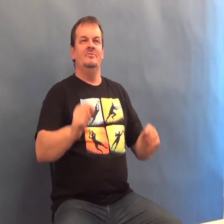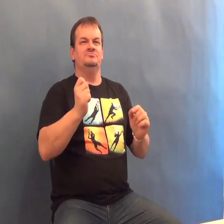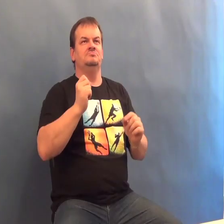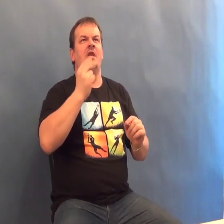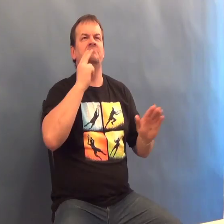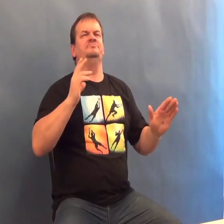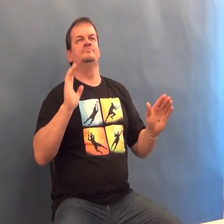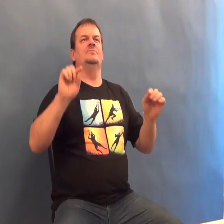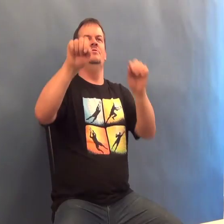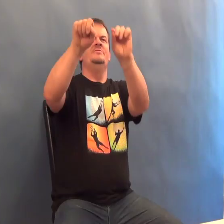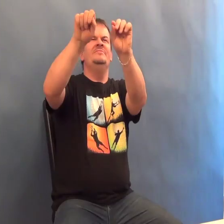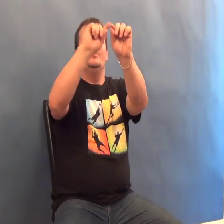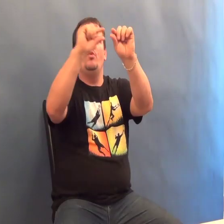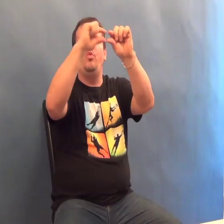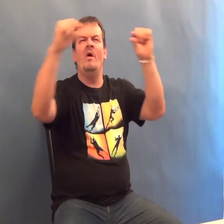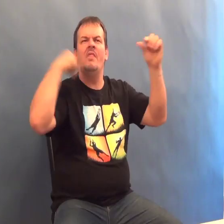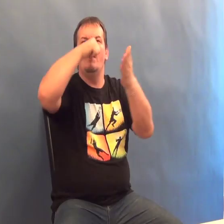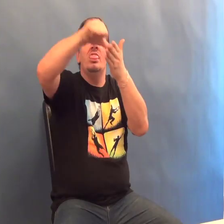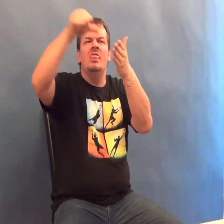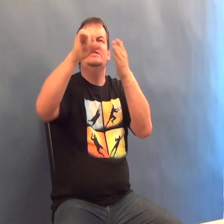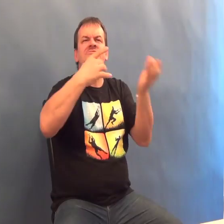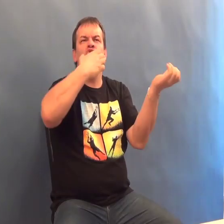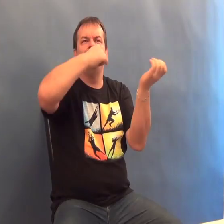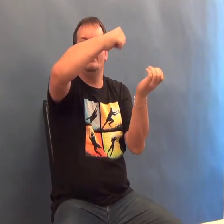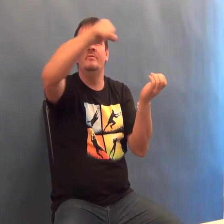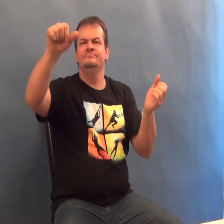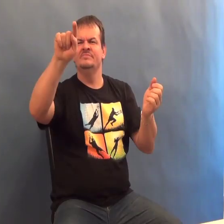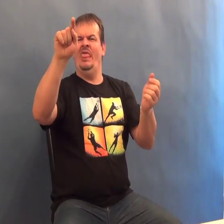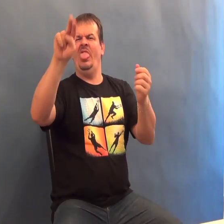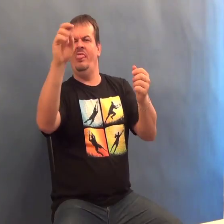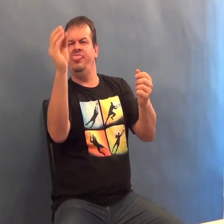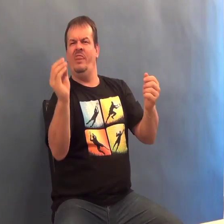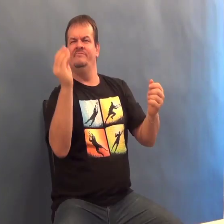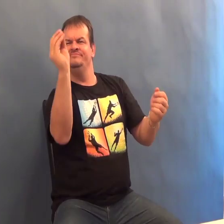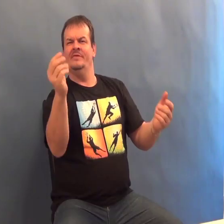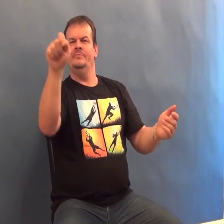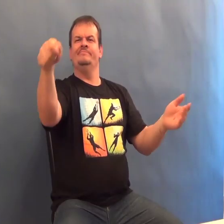Charlie Chaplin montuje okna, przykleja białą smugą i zauważa, że jest coś nie tak i wyjmuje go.